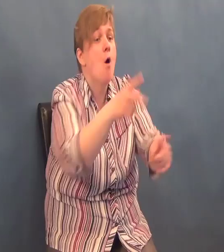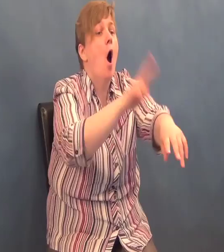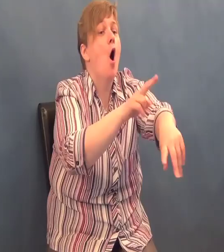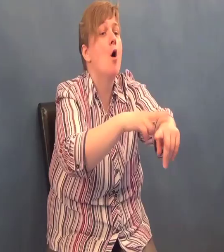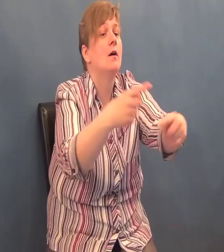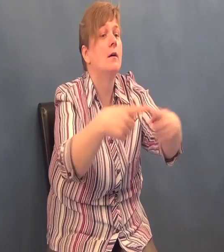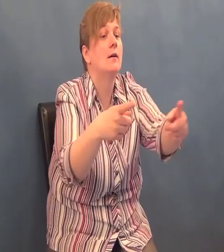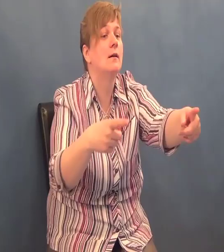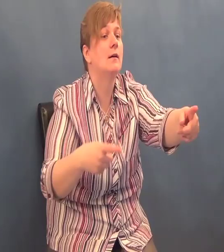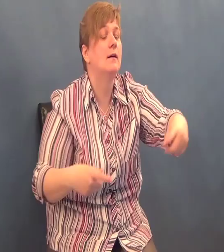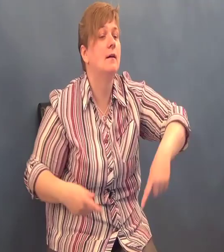A o której godzinie tobie pasuje?